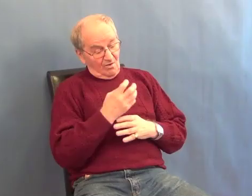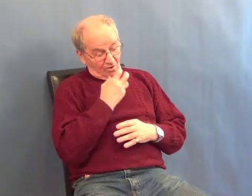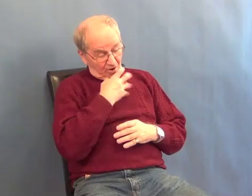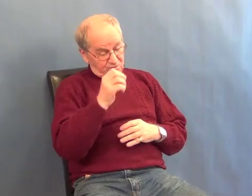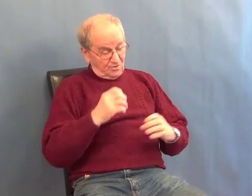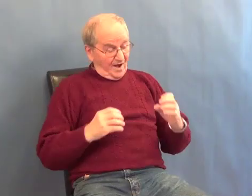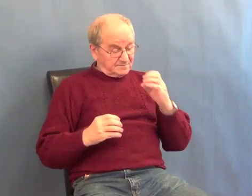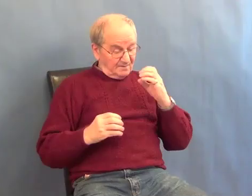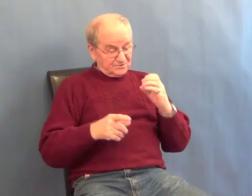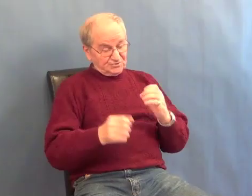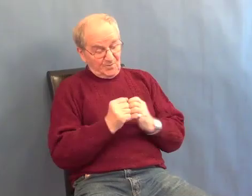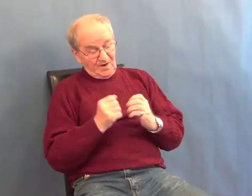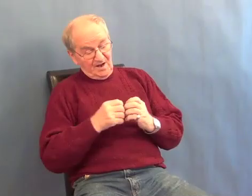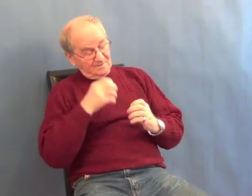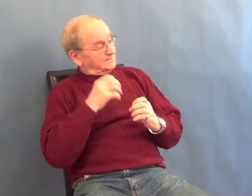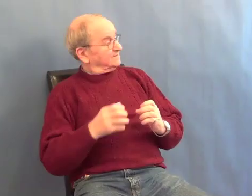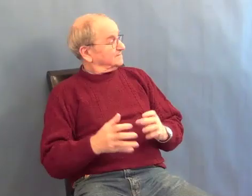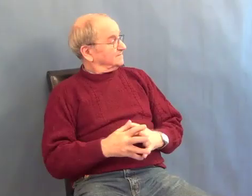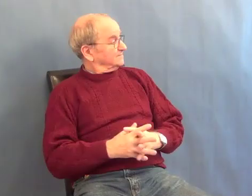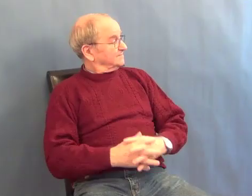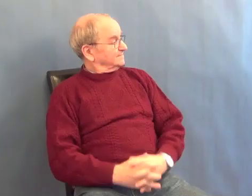Dymiące jedzenie, czyli ciepłe i zimne picie.